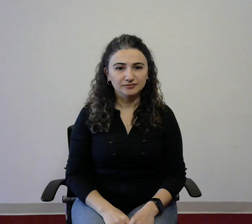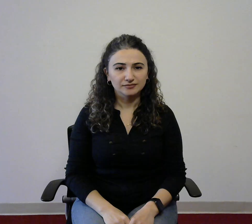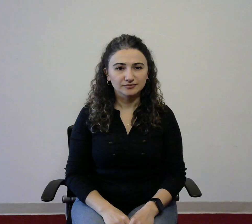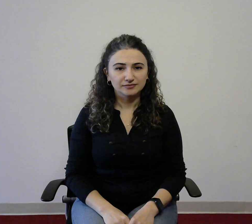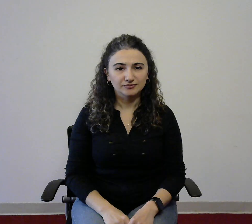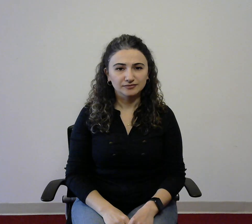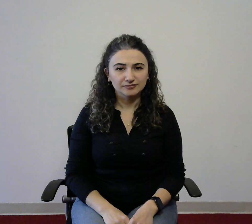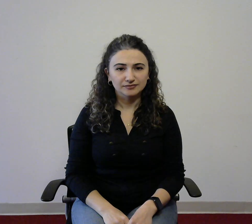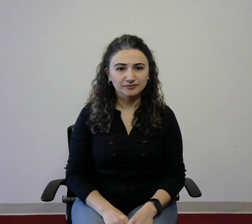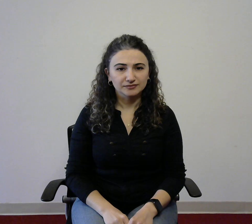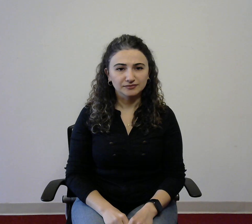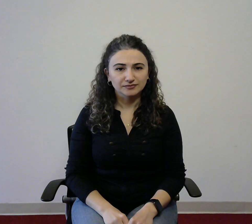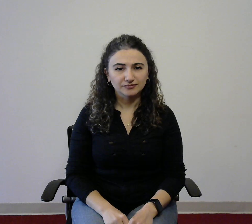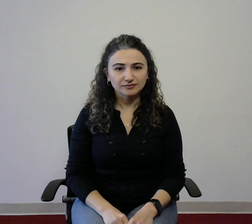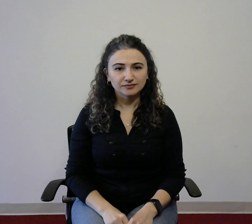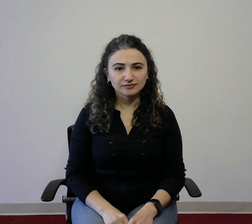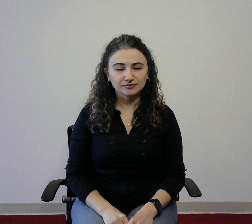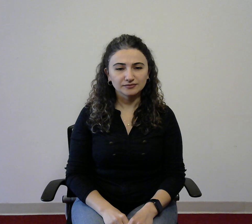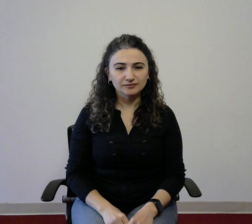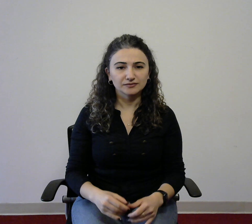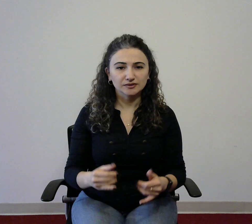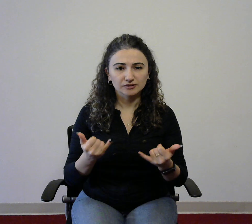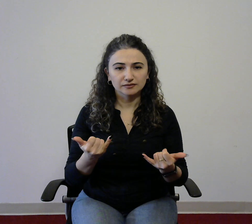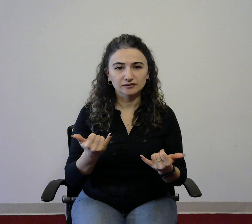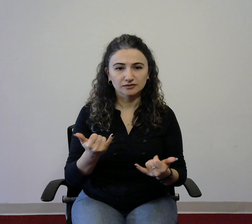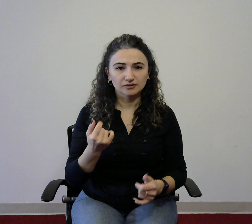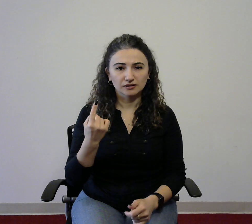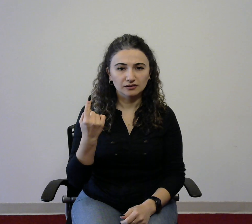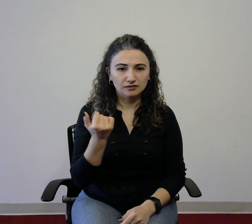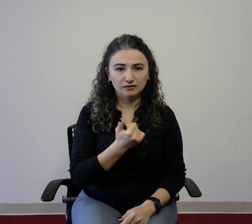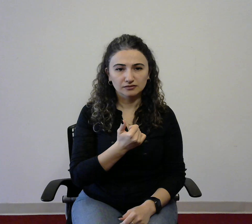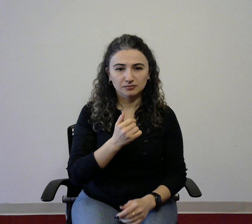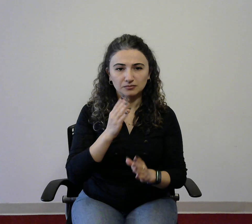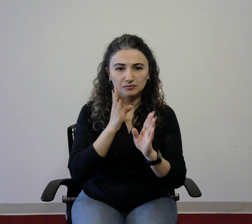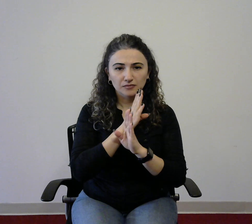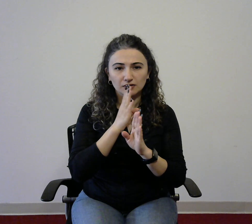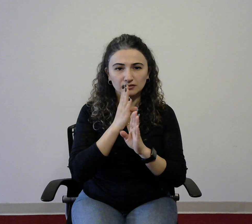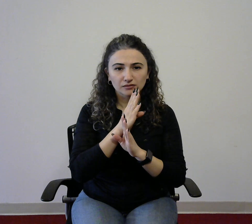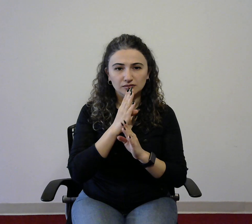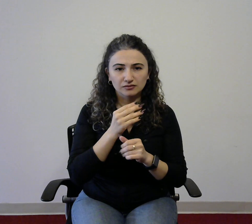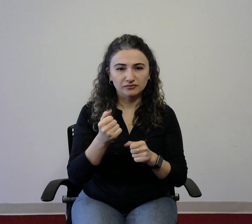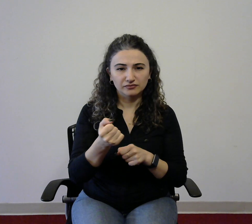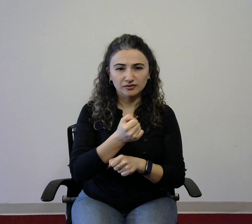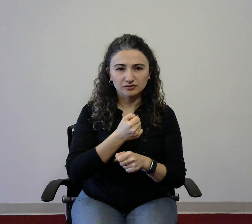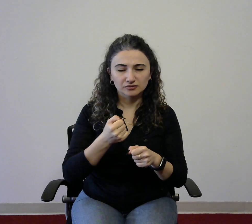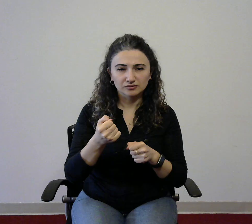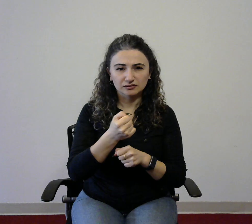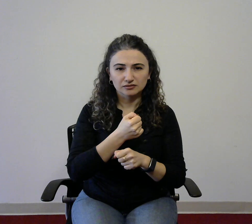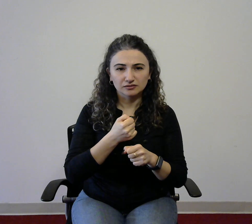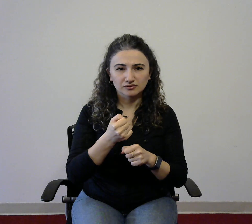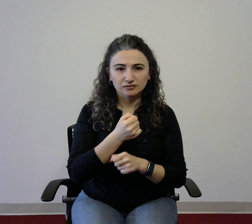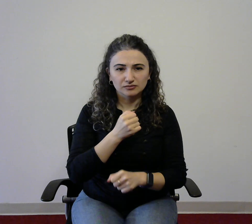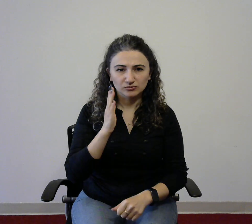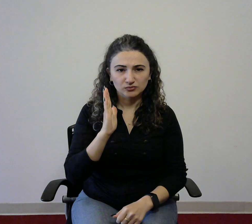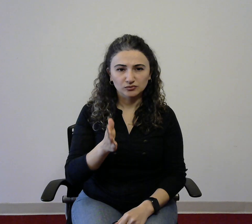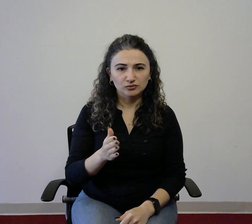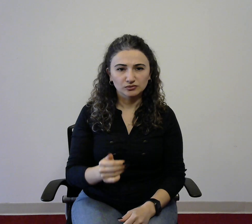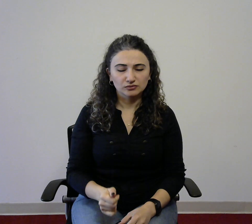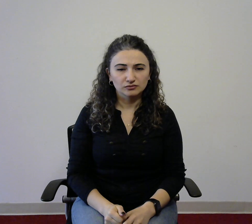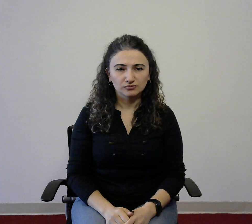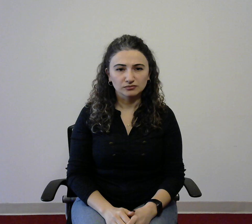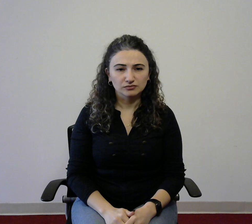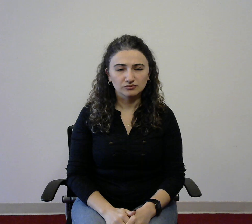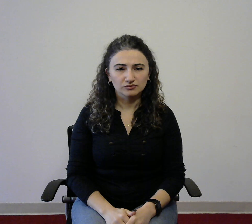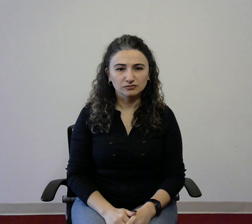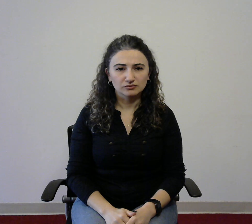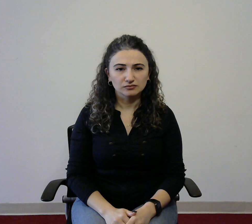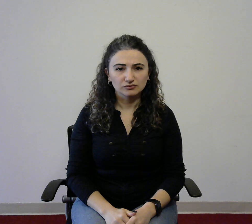Bu həftə hava küləkli olacaq